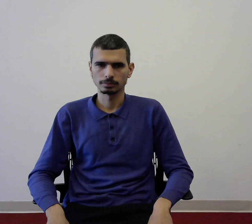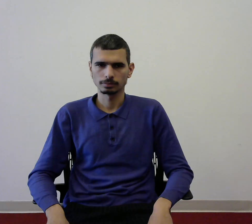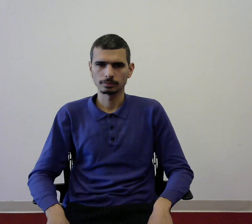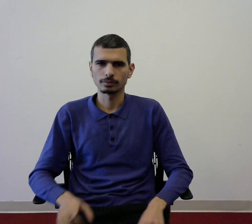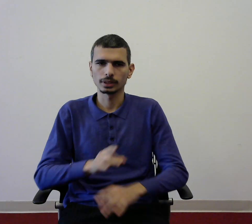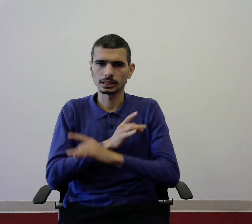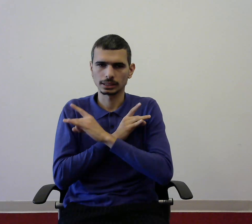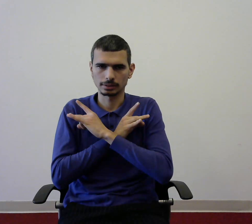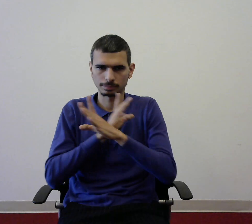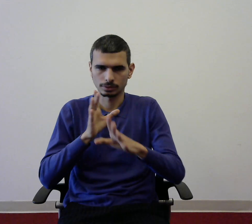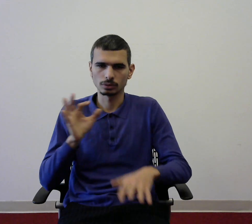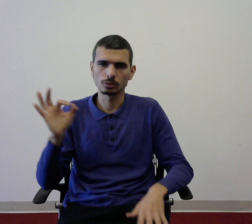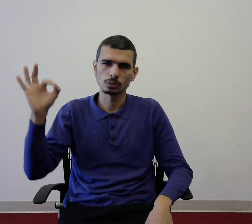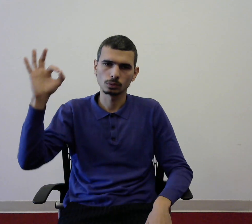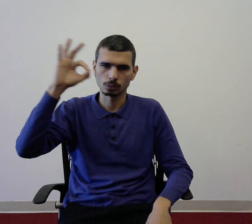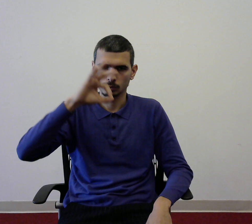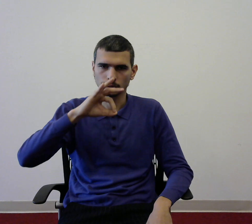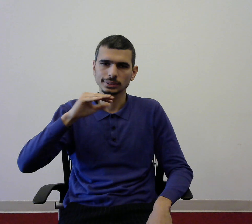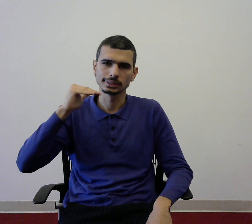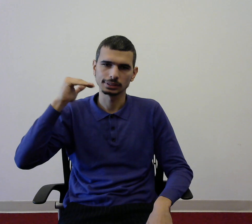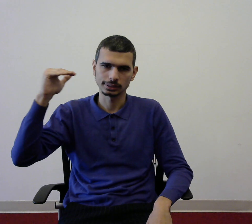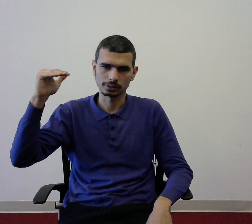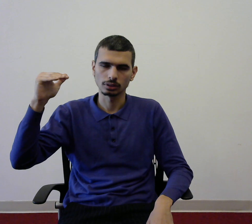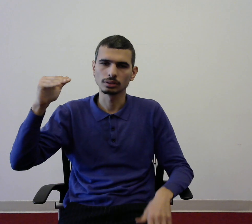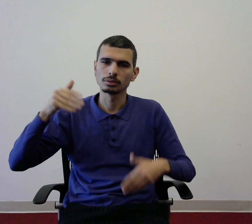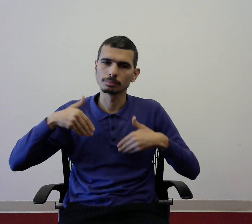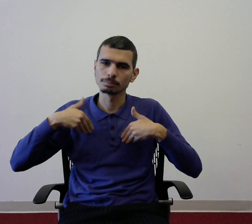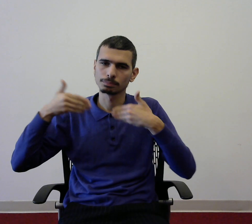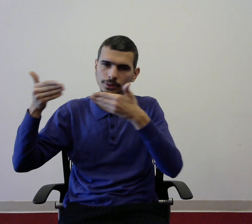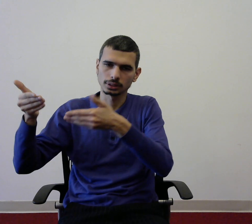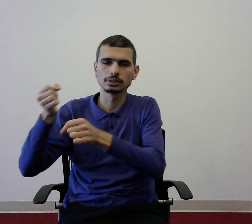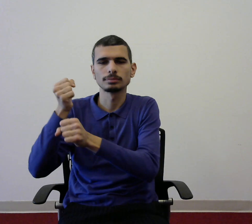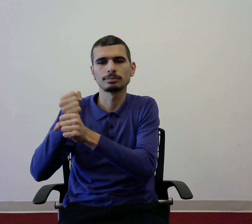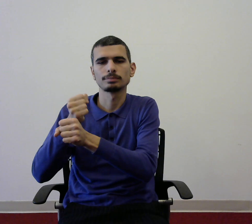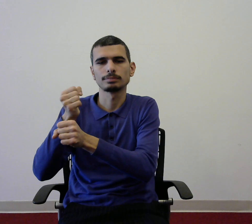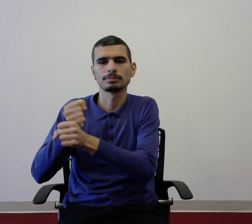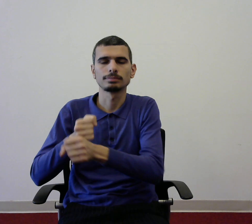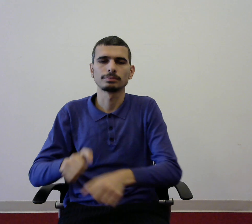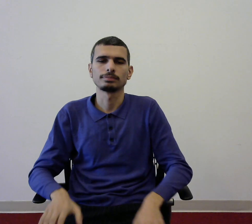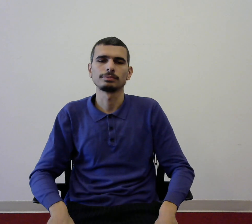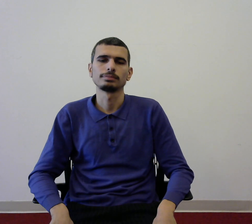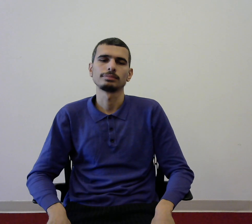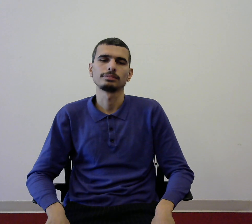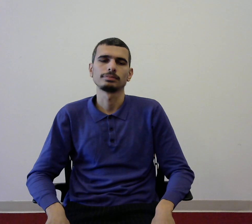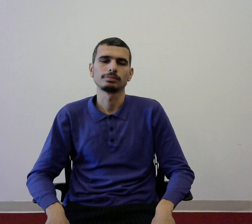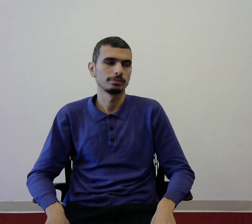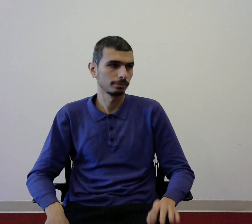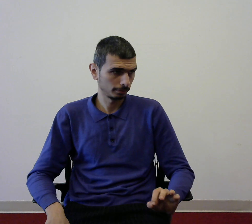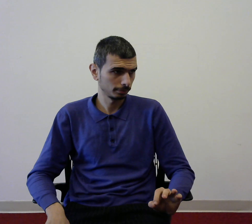Bayram münasibətilə sizi təbrik edirəm